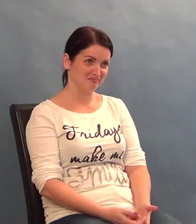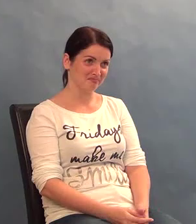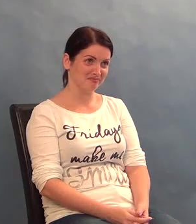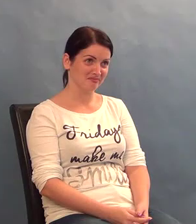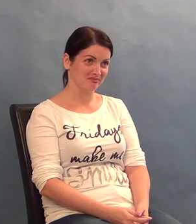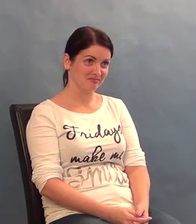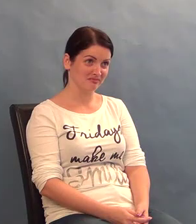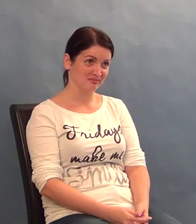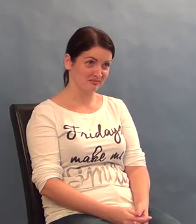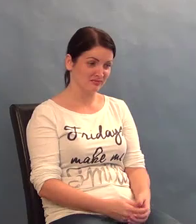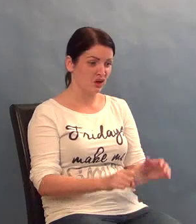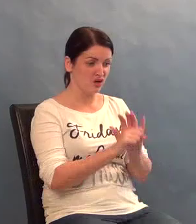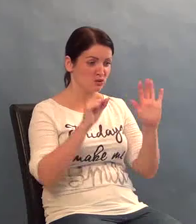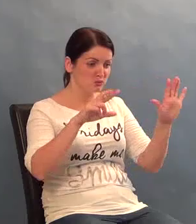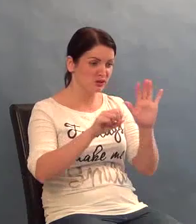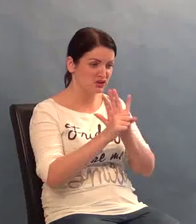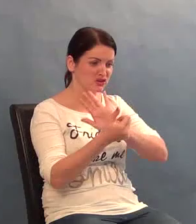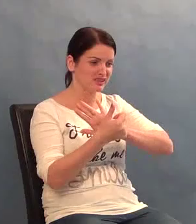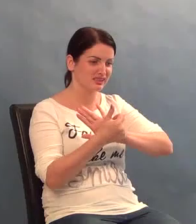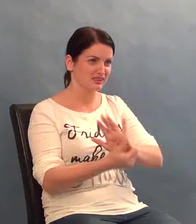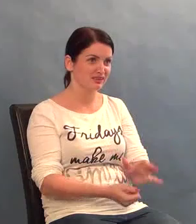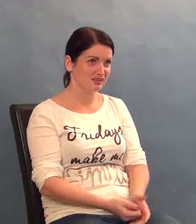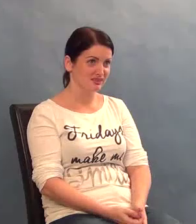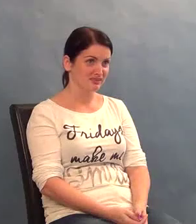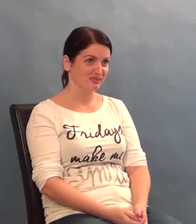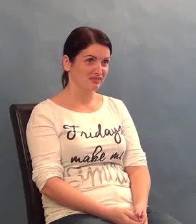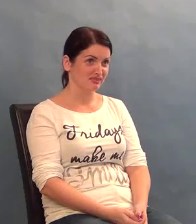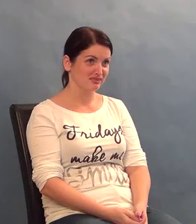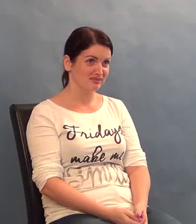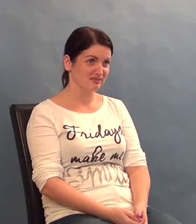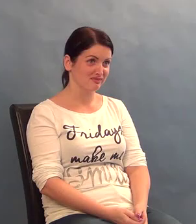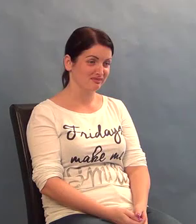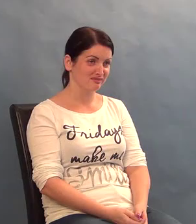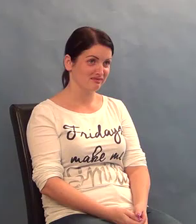Piętnastego lutego, rano?